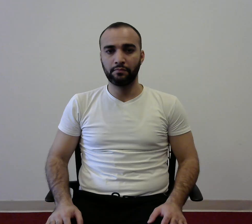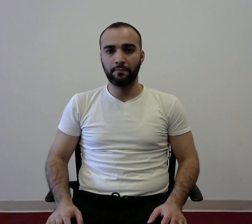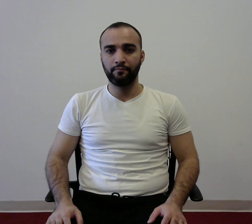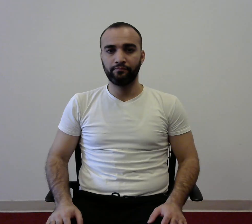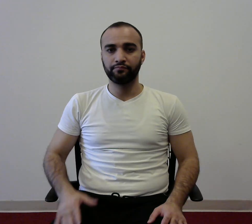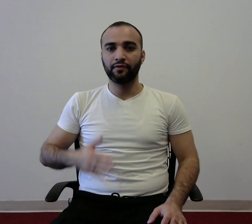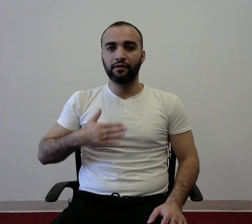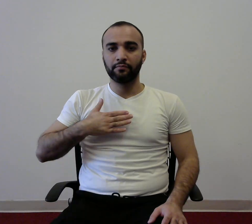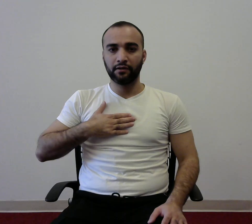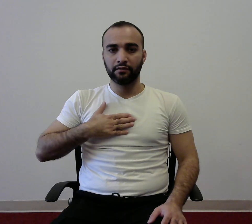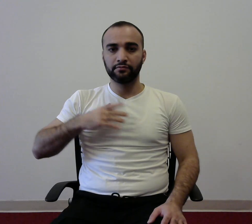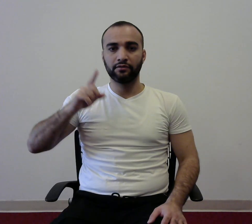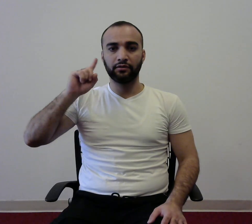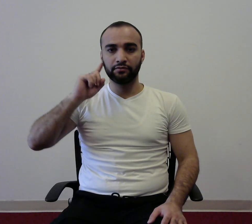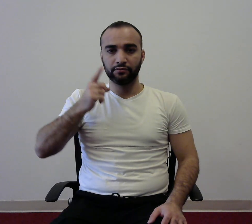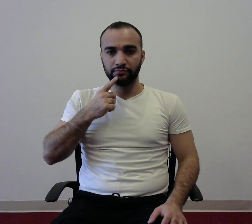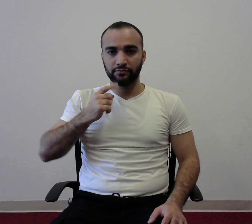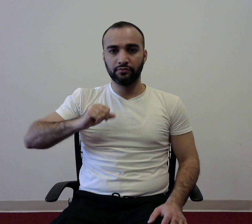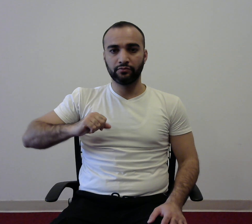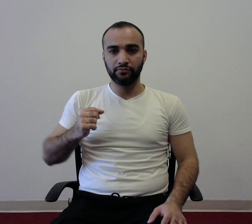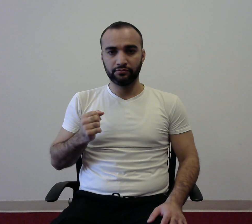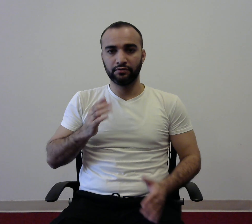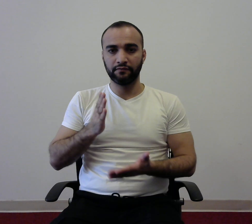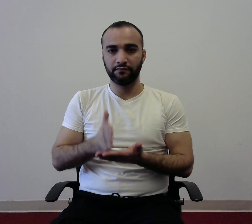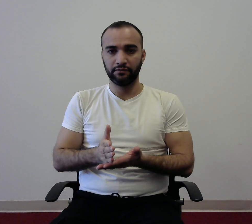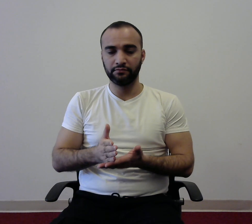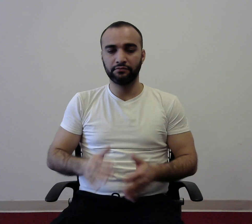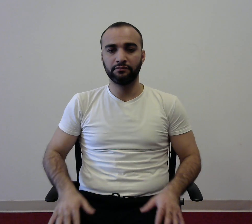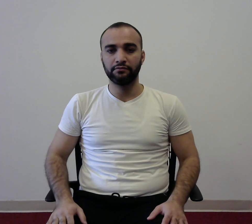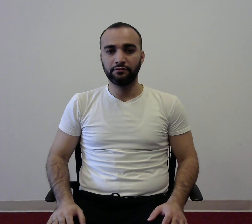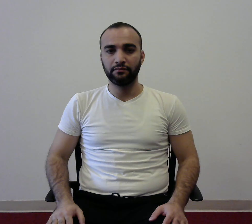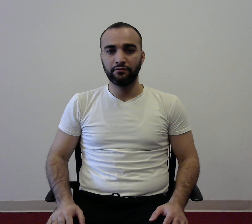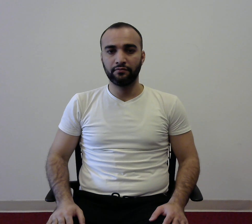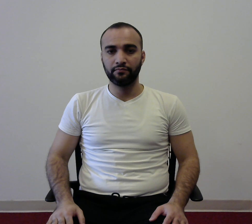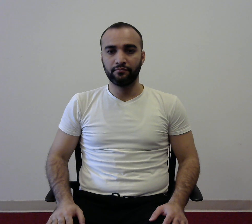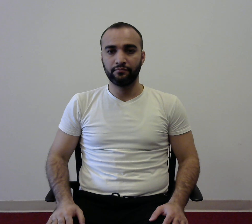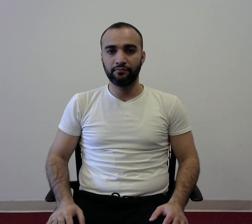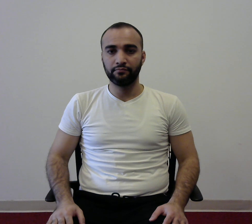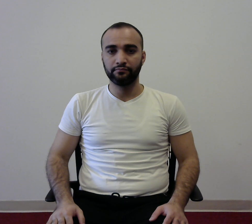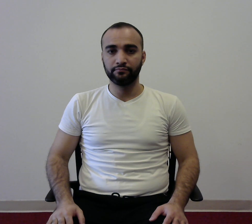Mənim eşitmə məhdudiyyətli dostlarım var